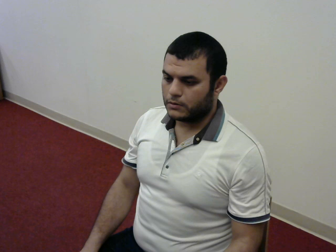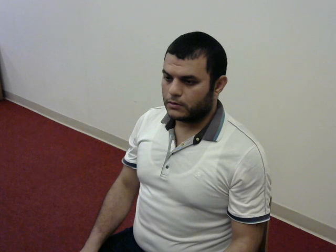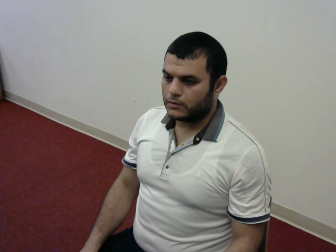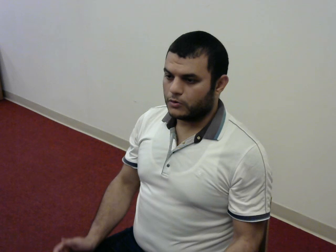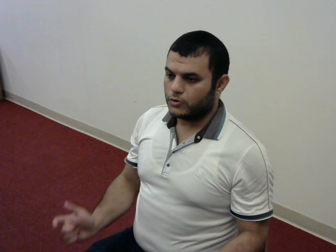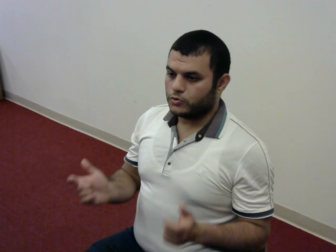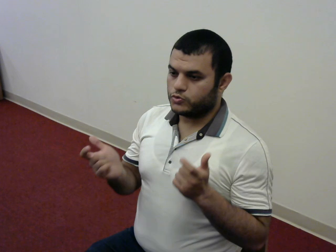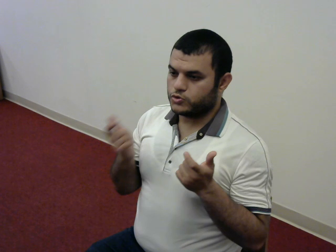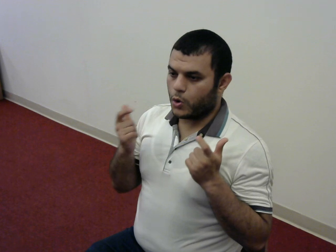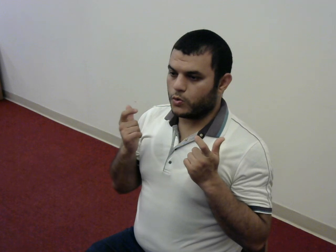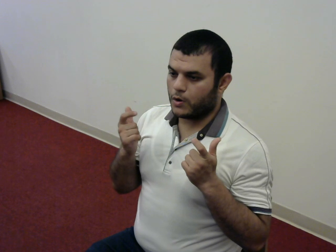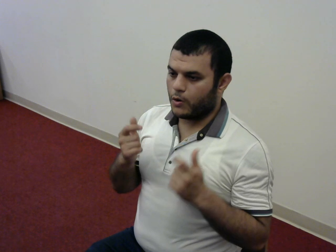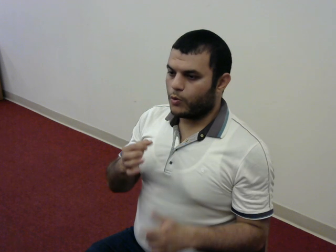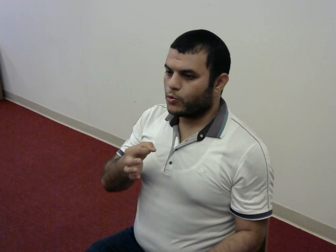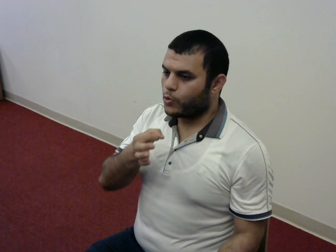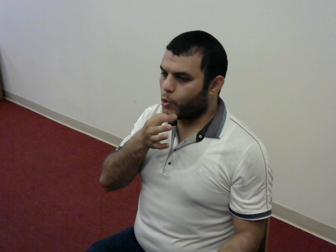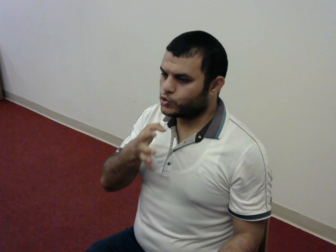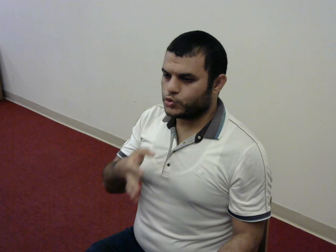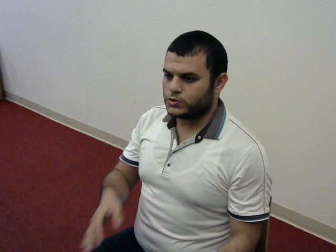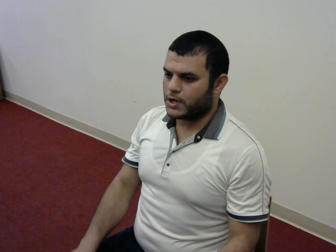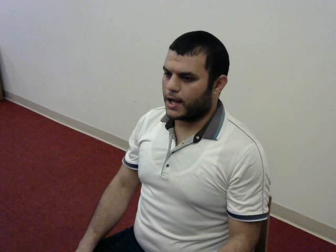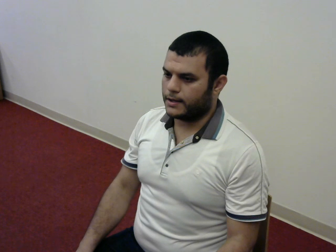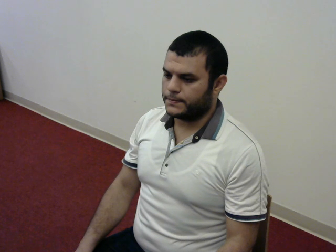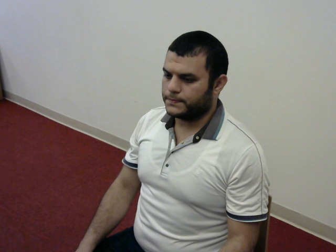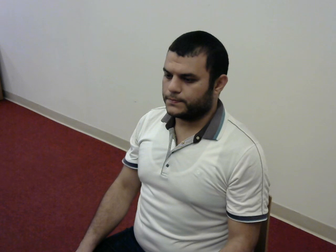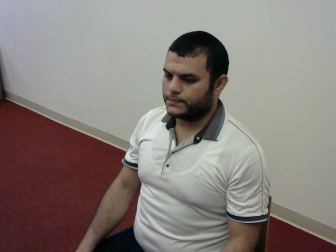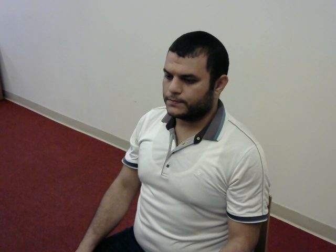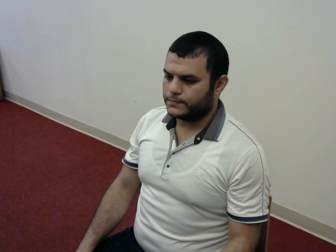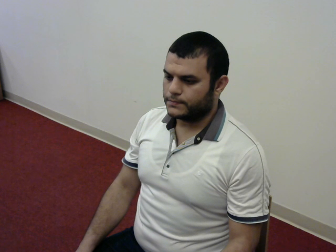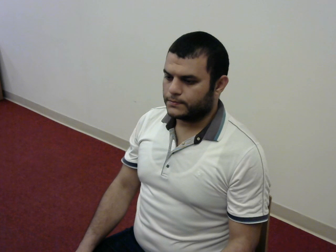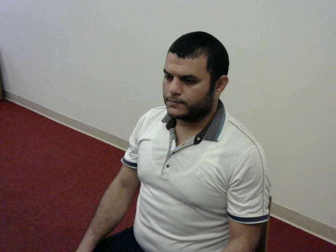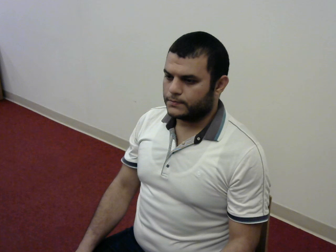Köynəyim xoşuna gəlir?